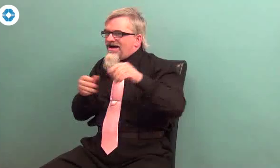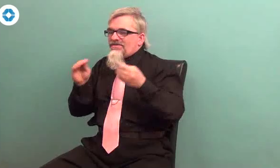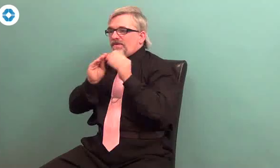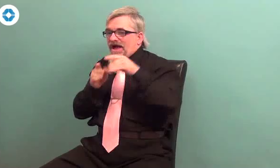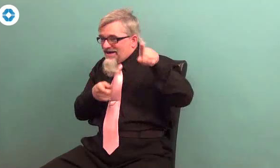Uciekają.